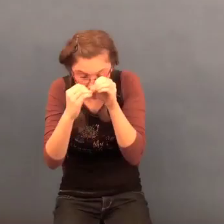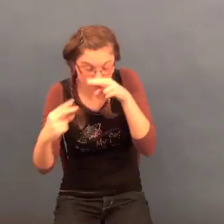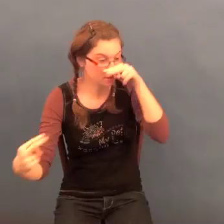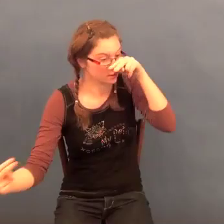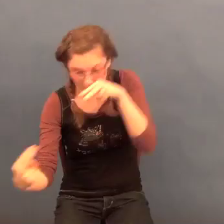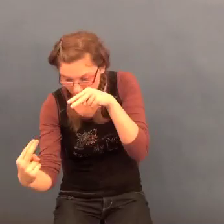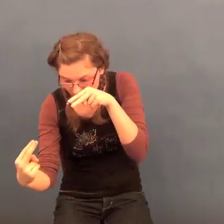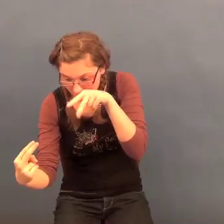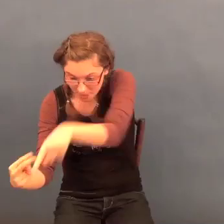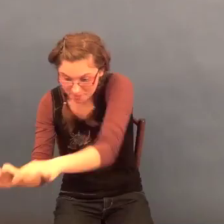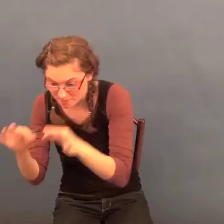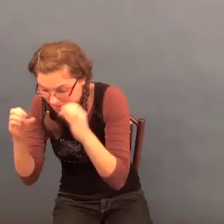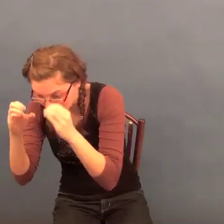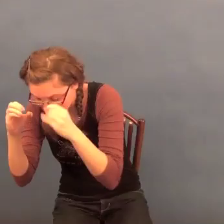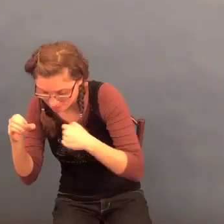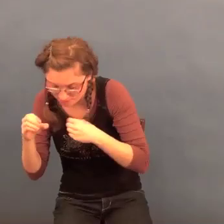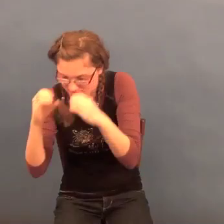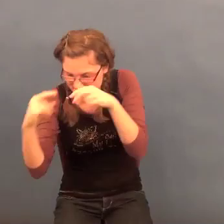Zauważają się nawzajem, kot ma lornetkę i ptak ma lornetkę.